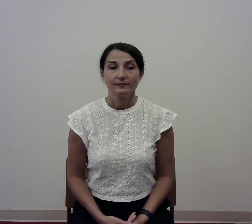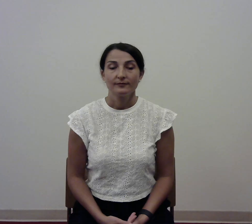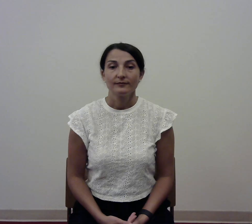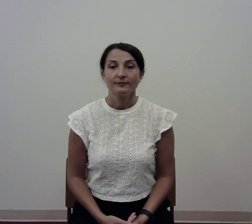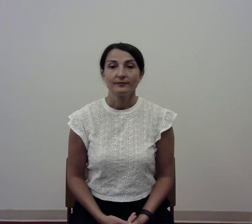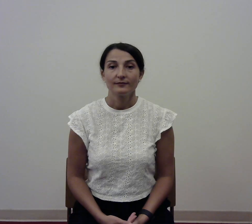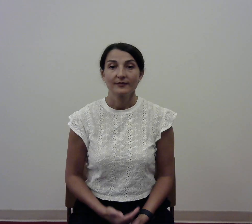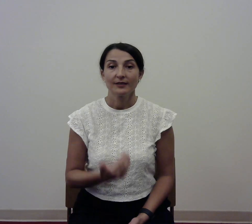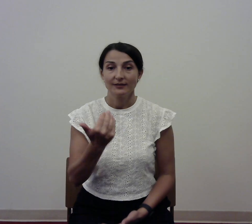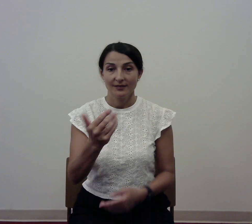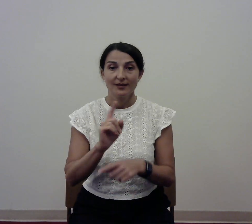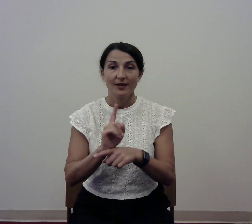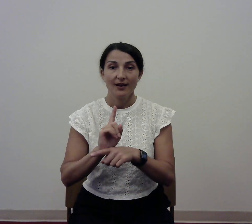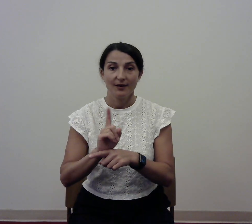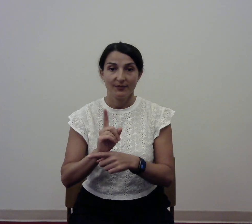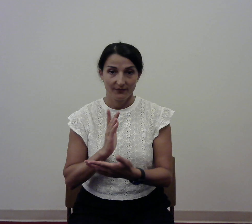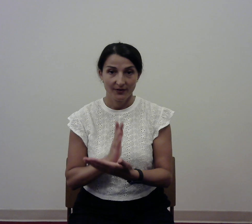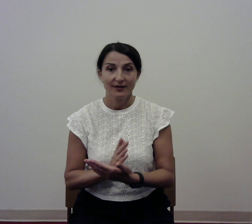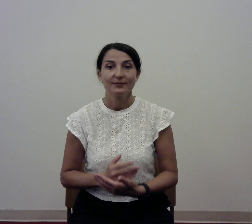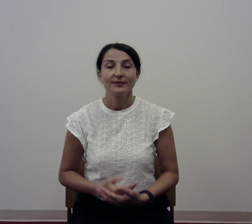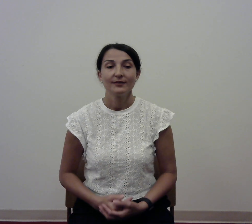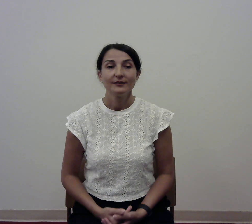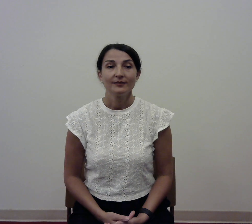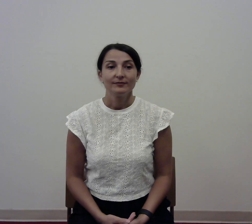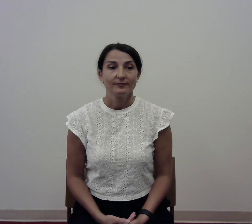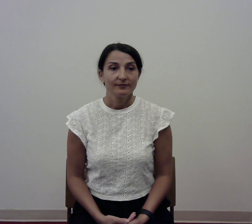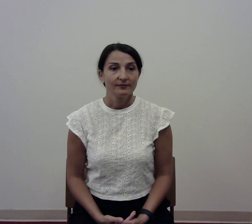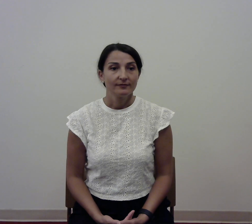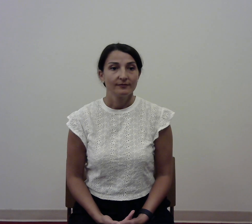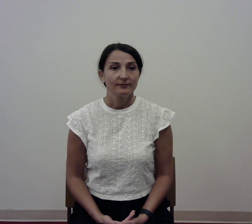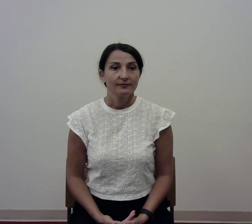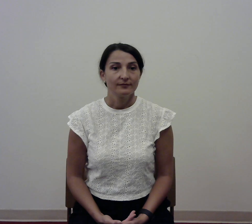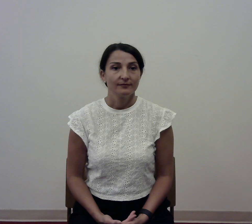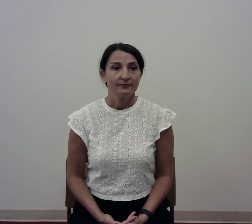Sizdə qələm varmı?